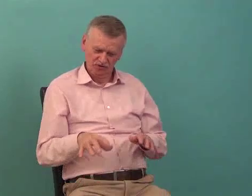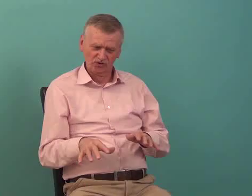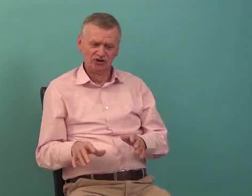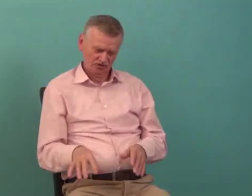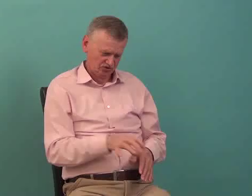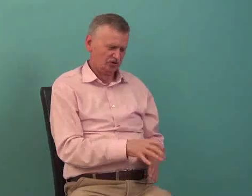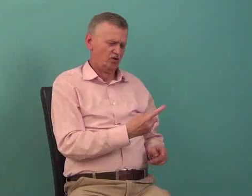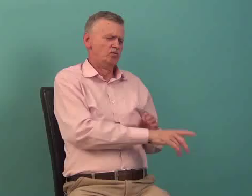Jeden kosz jest pusty.